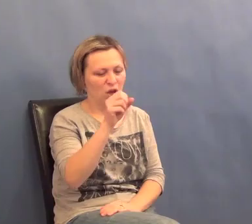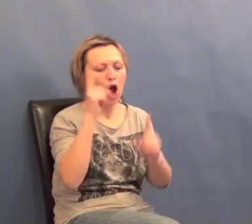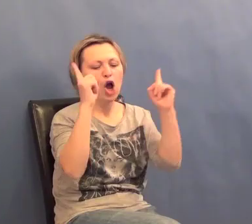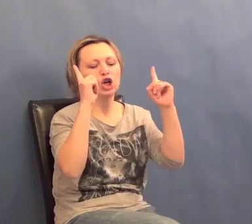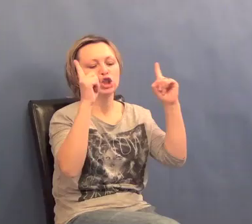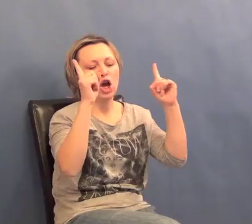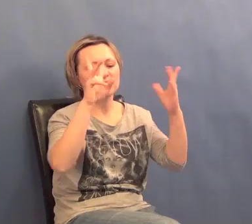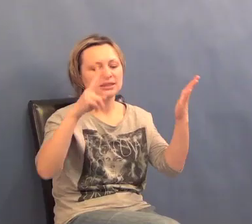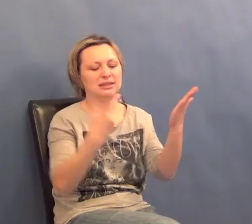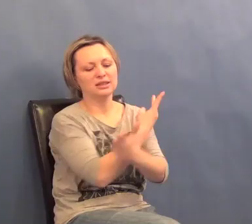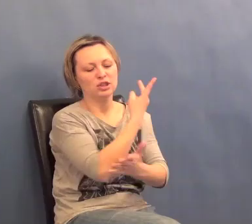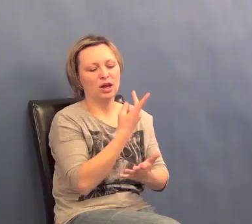Ostrożnie, jest ślisko!